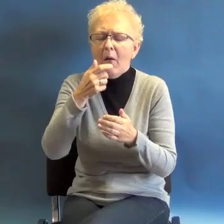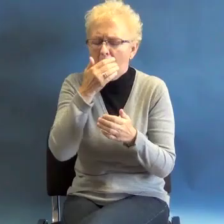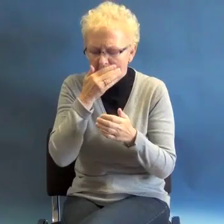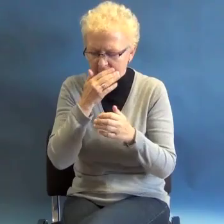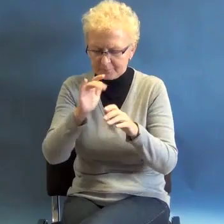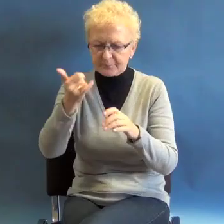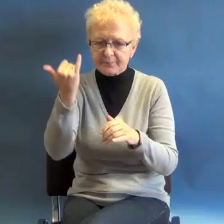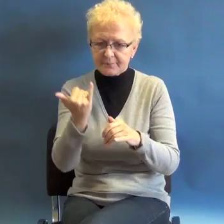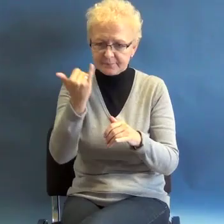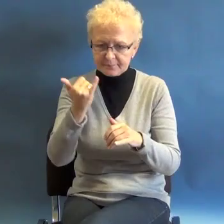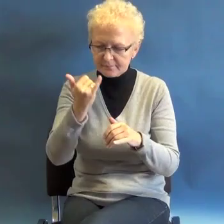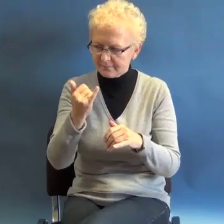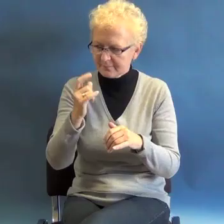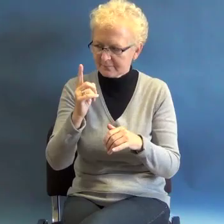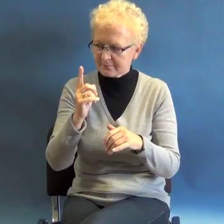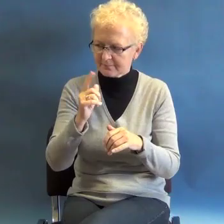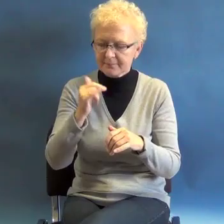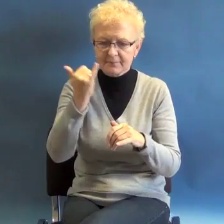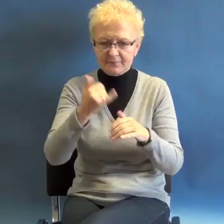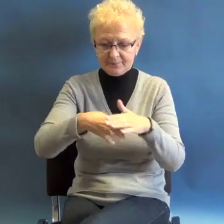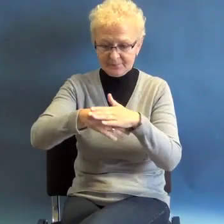Dziecko wychodzi.